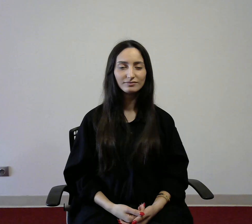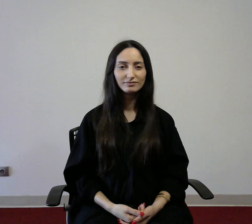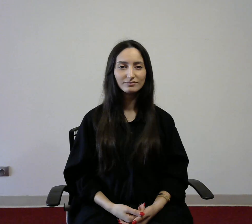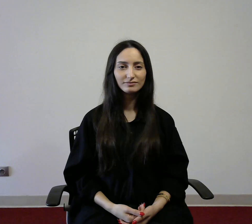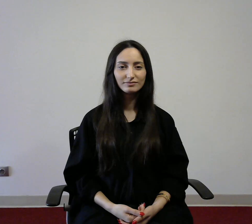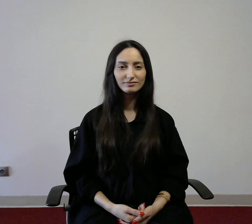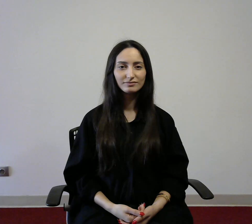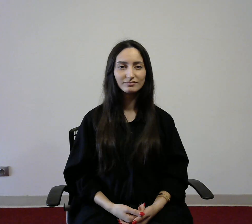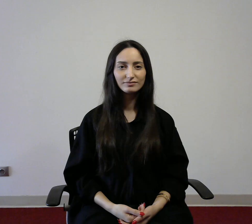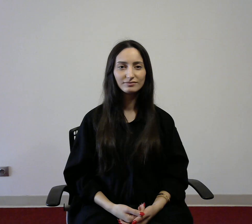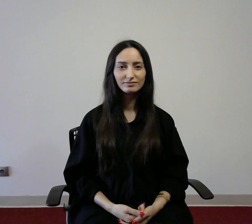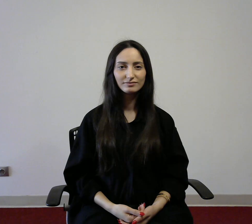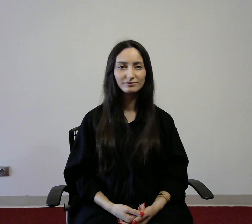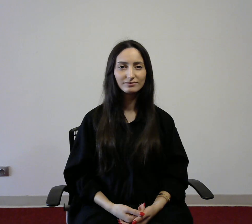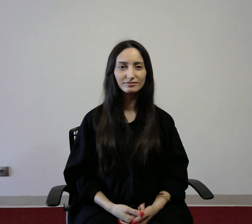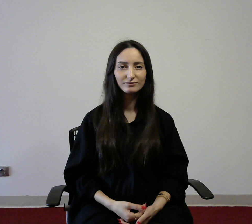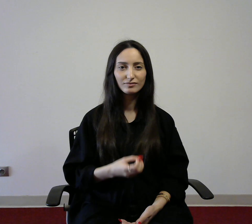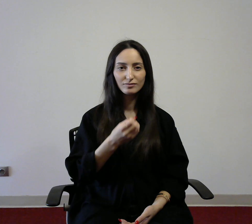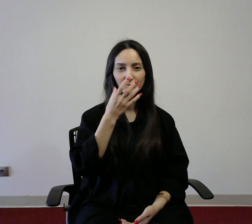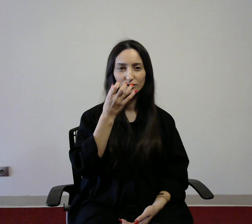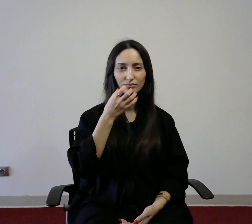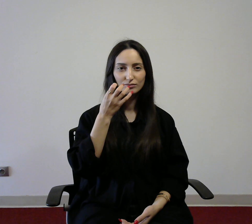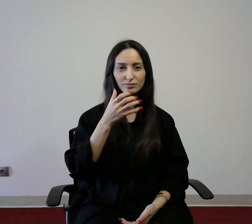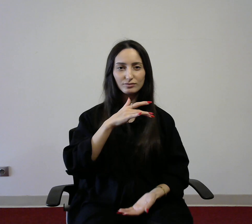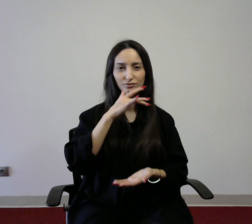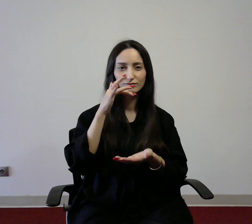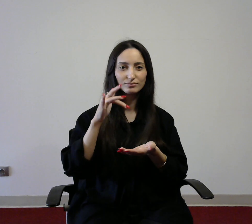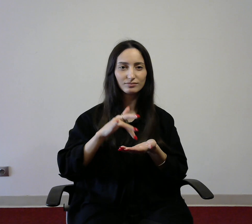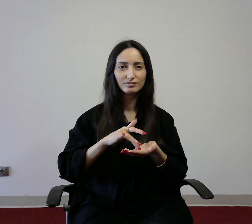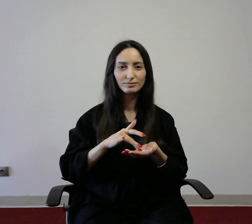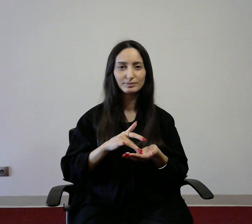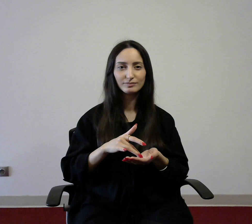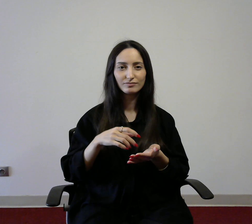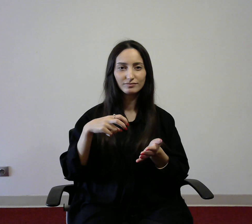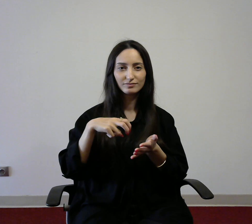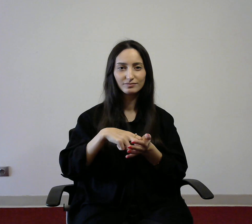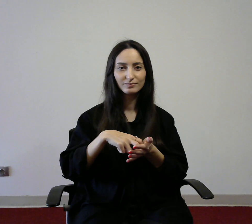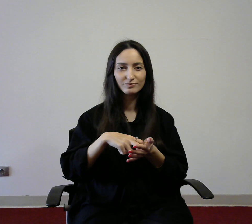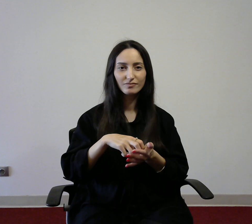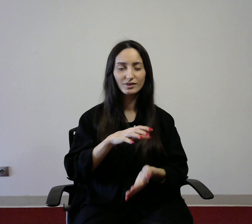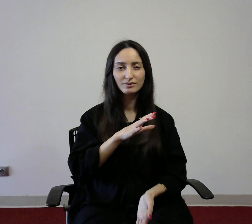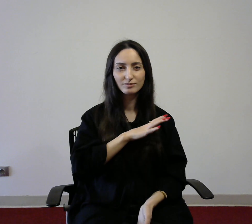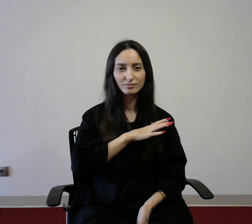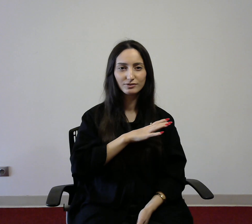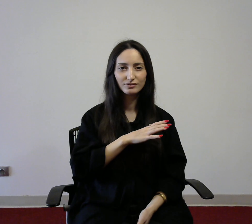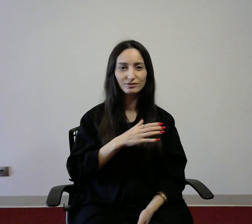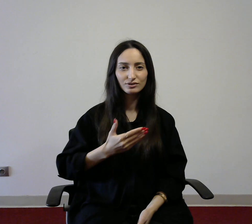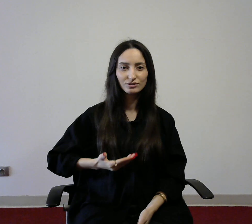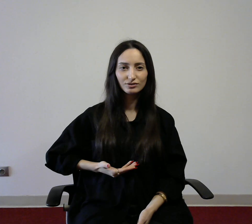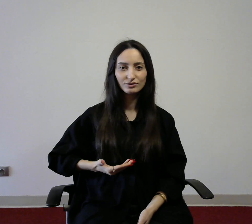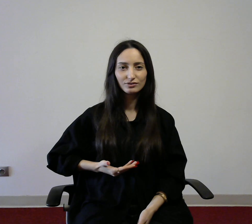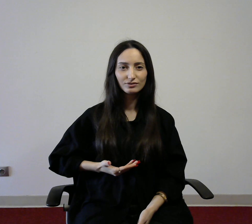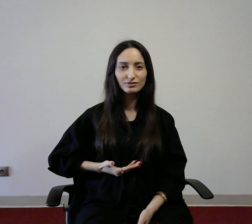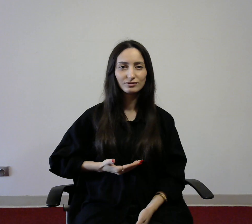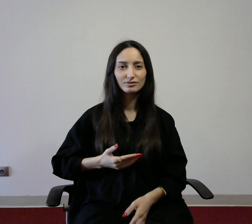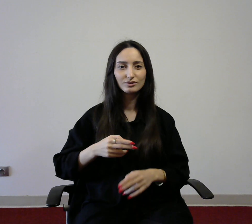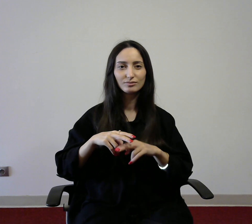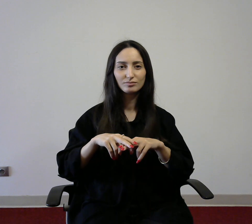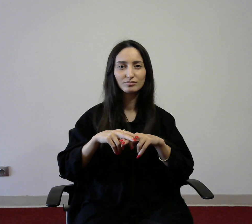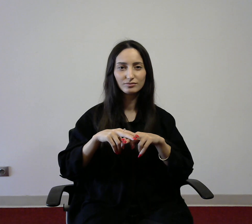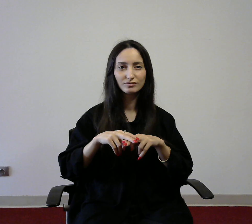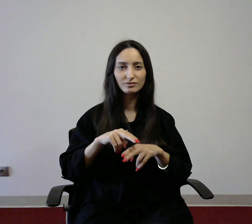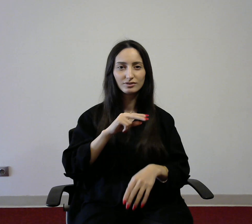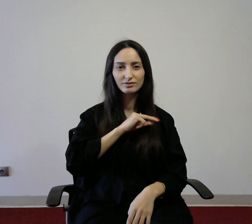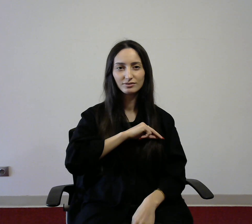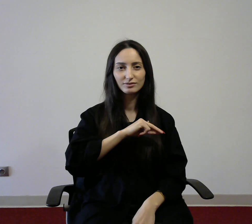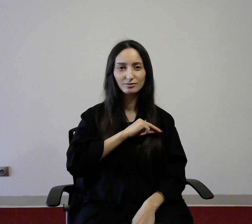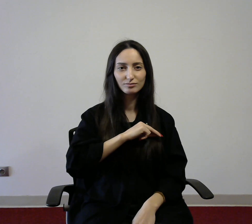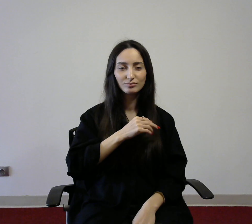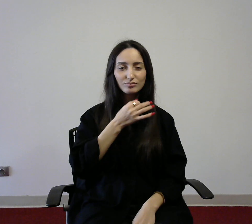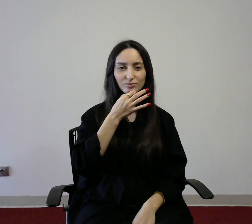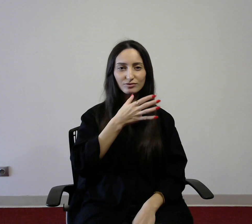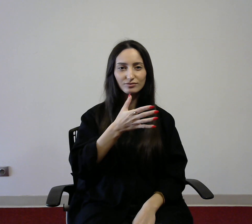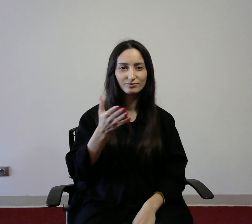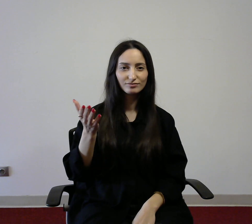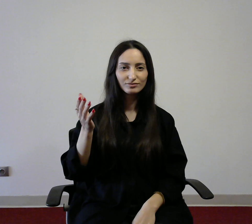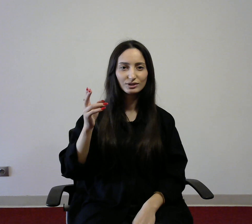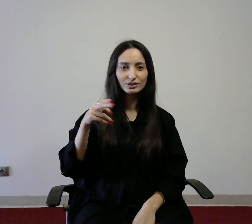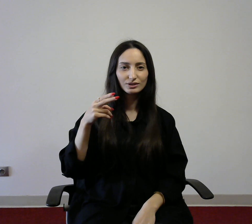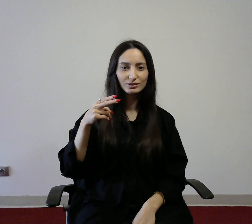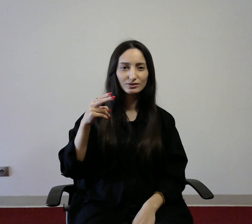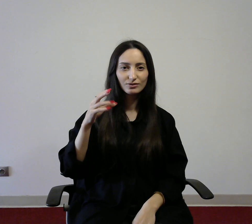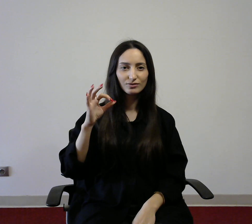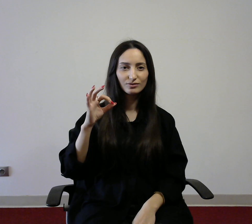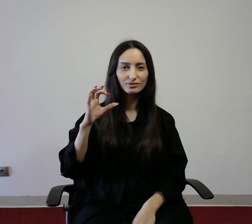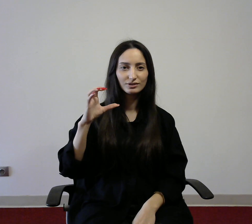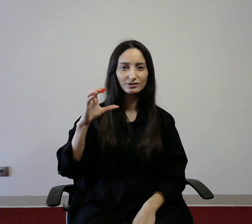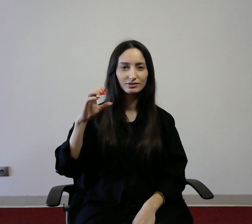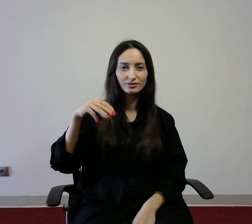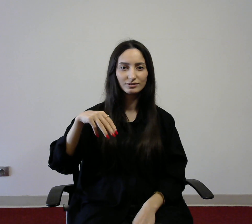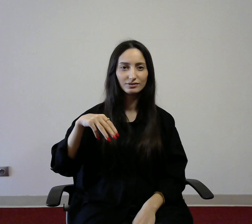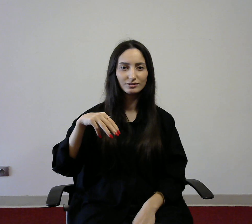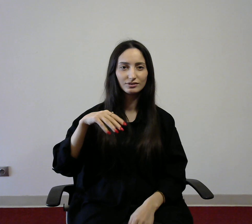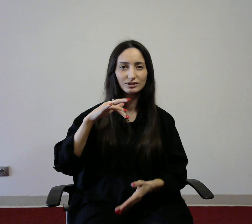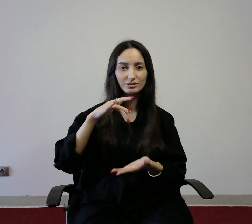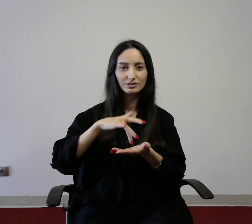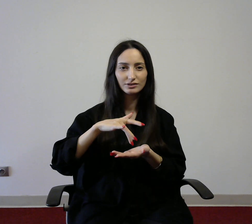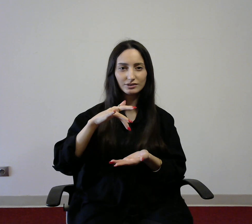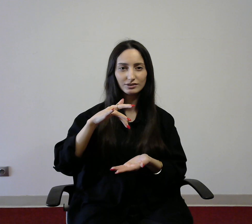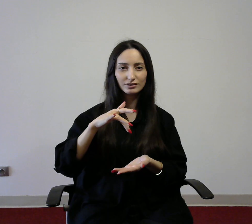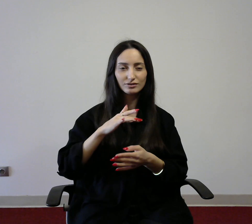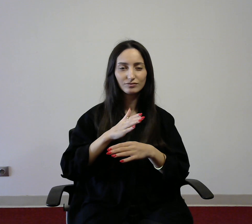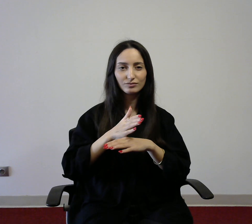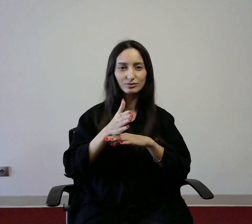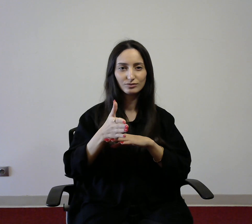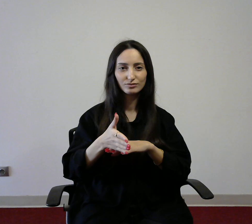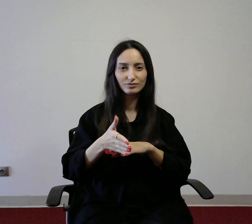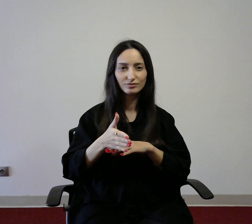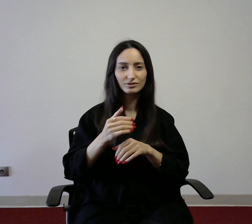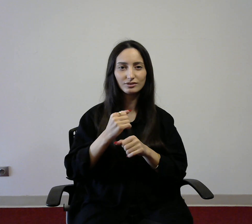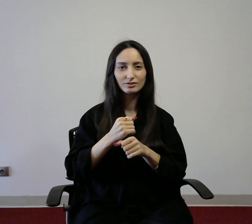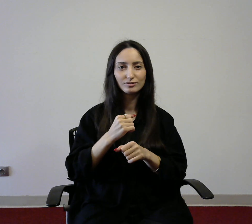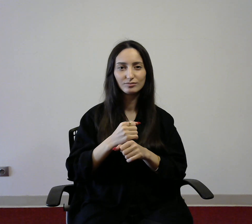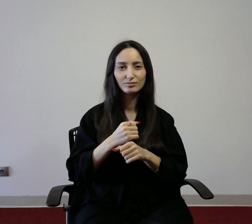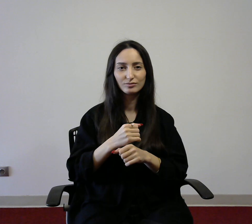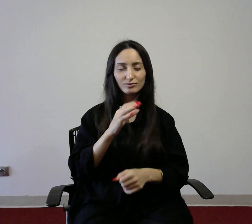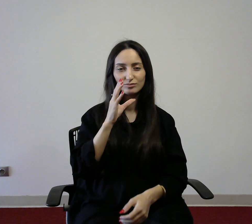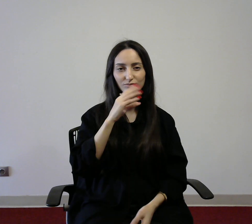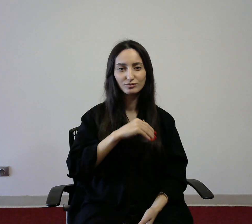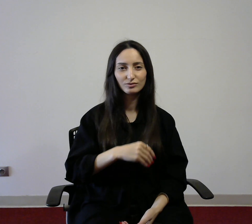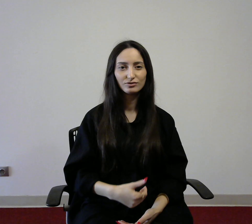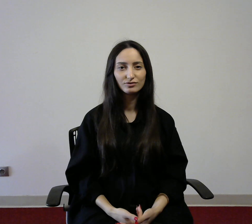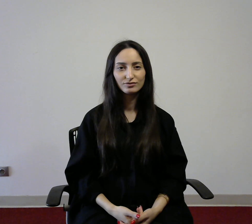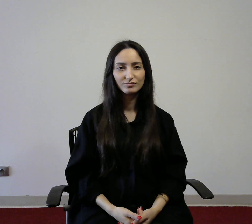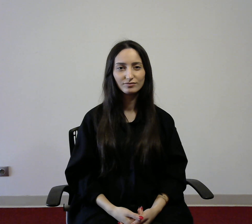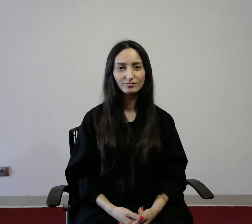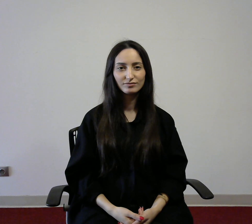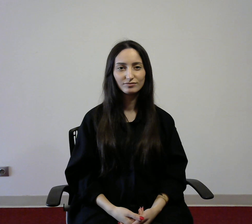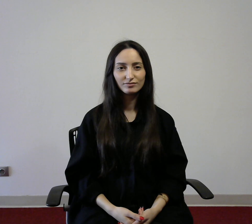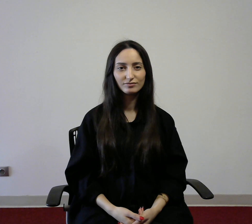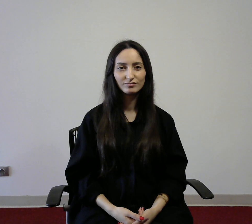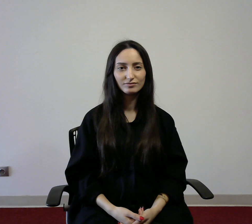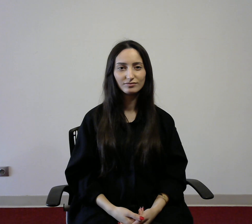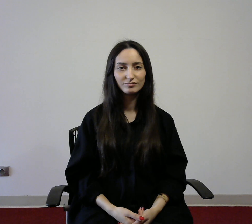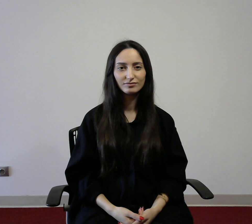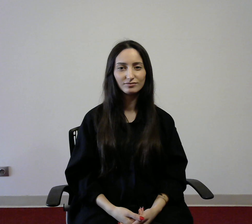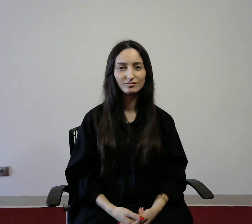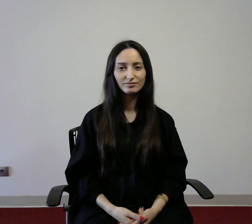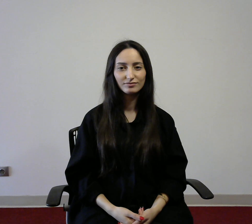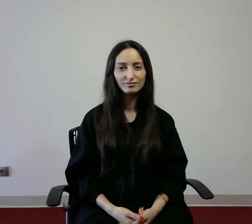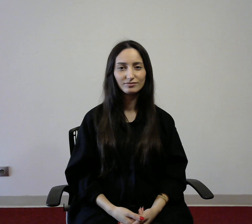Bakı şəhərində qeydiyyatda olan vətəndaşlar paytaxtda işləyən istənilən DOST mərkəzinə yaxınlaşa bilər